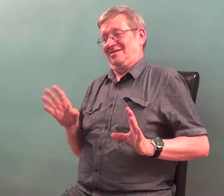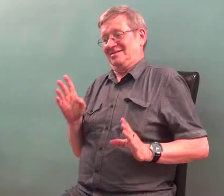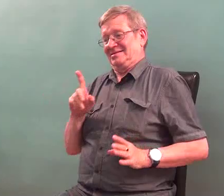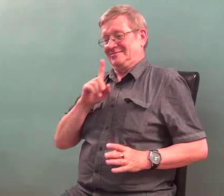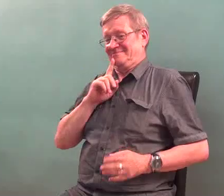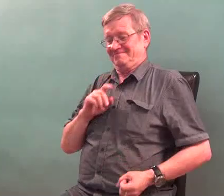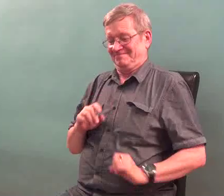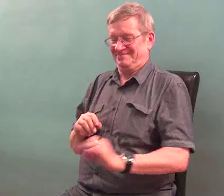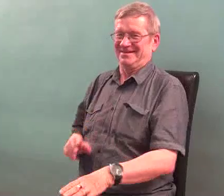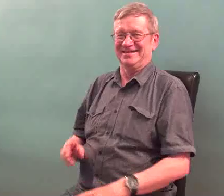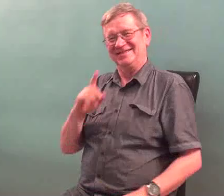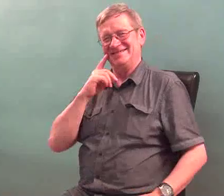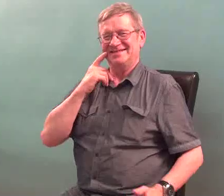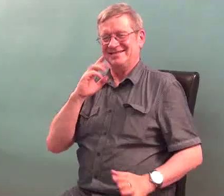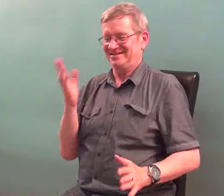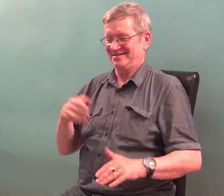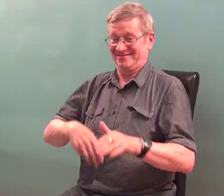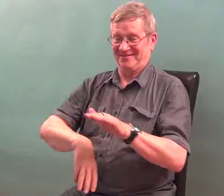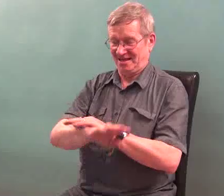Cicho wyrzuca kamienie, śmieje się i odchodzi.